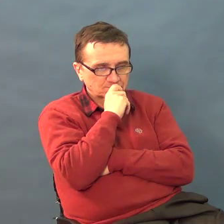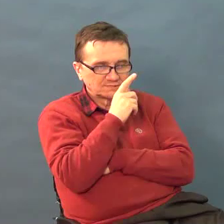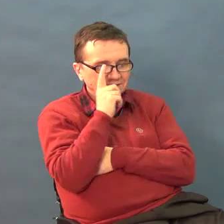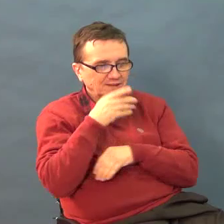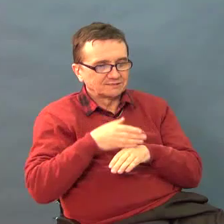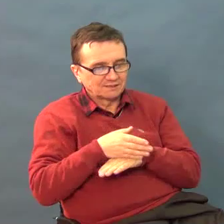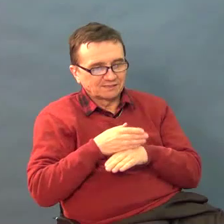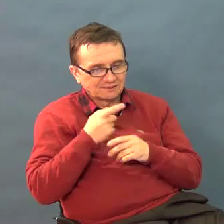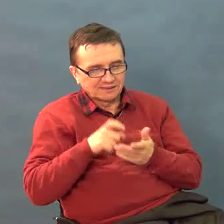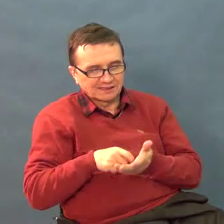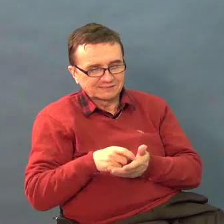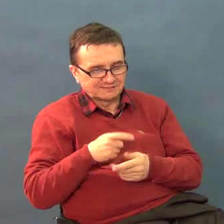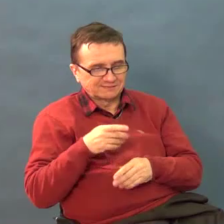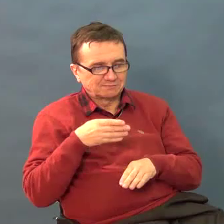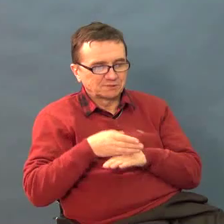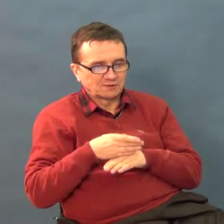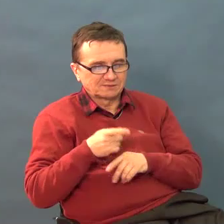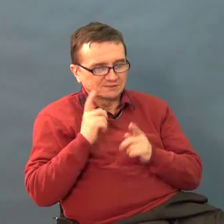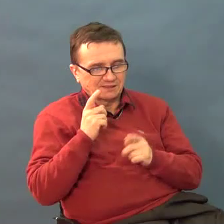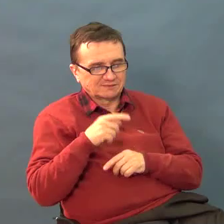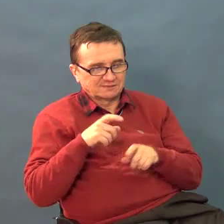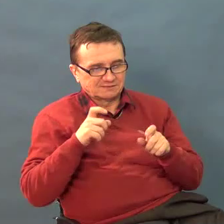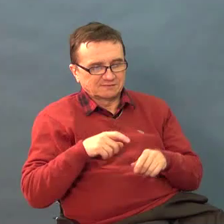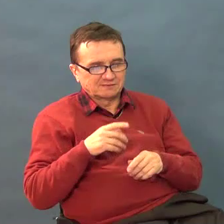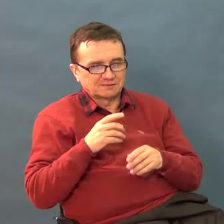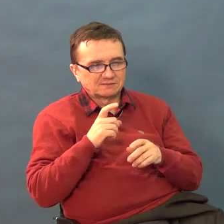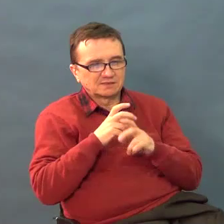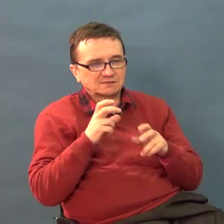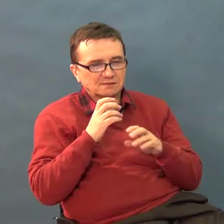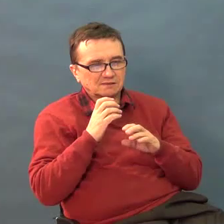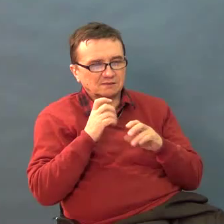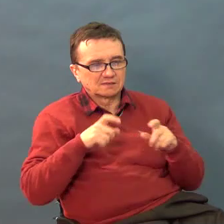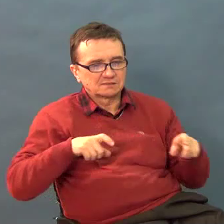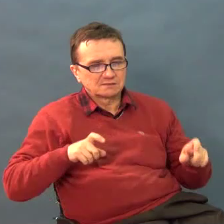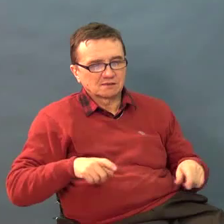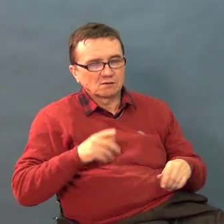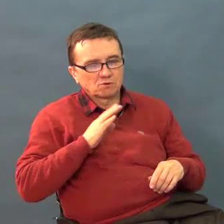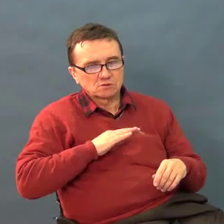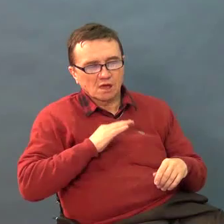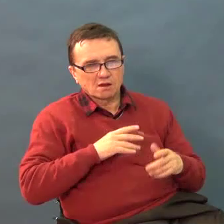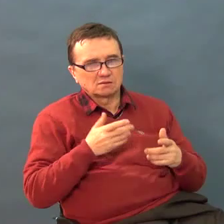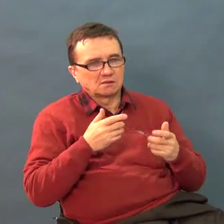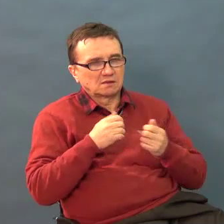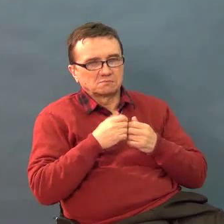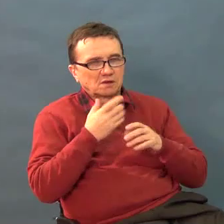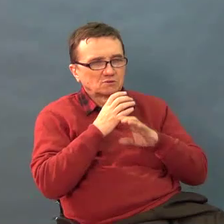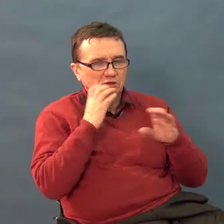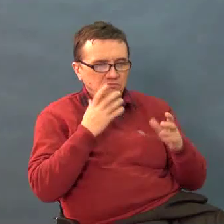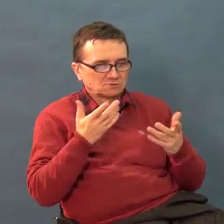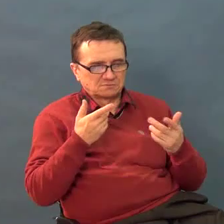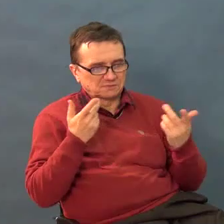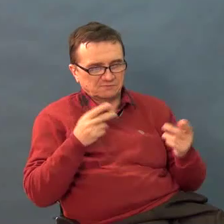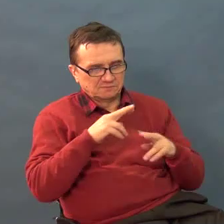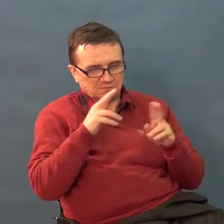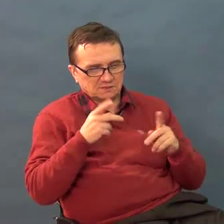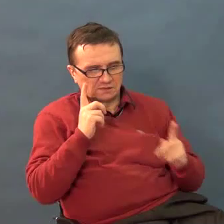Nie wolno piłować na siedząco w poczekalni, czy w autobusie, znak trójkątny o tym informuje.